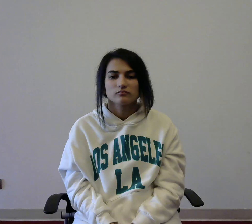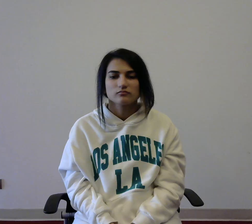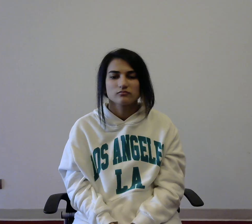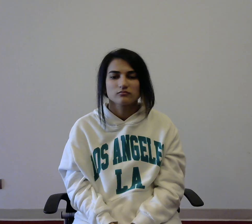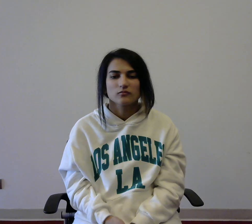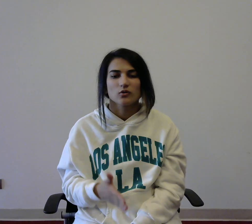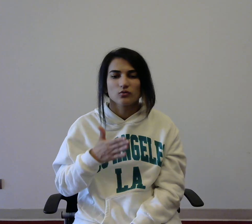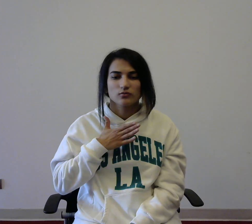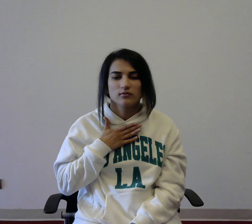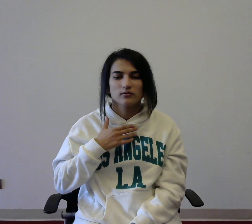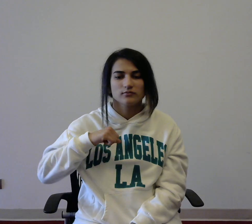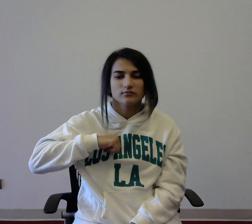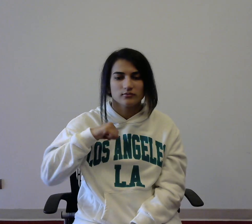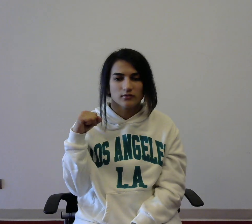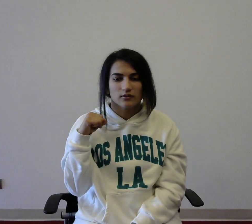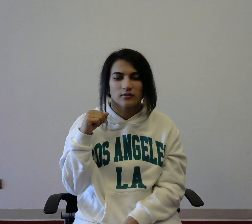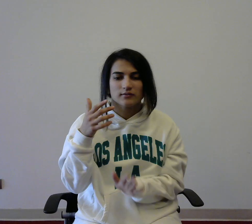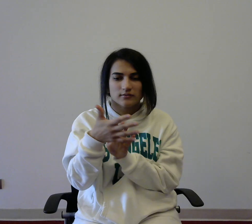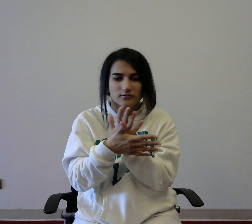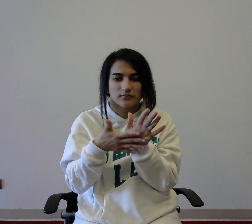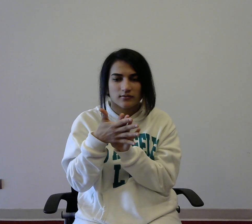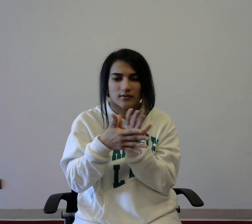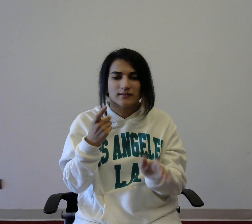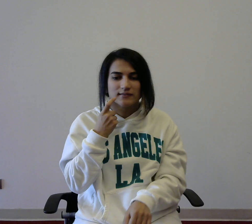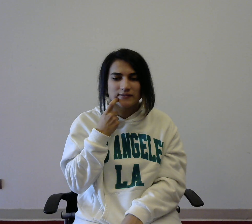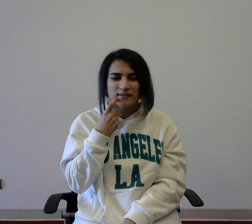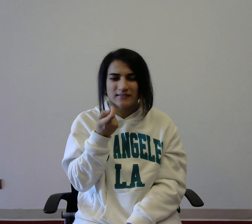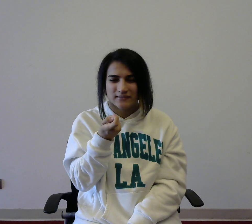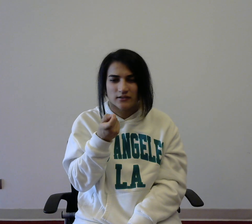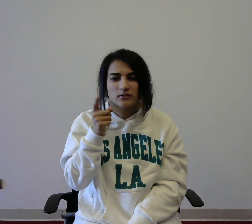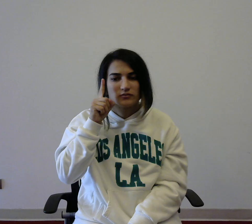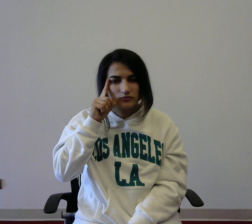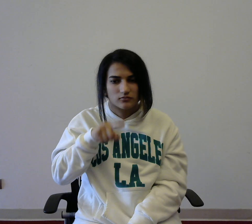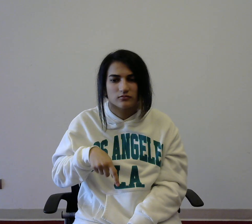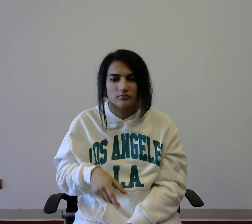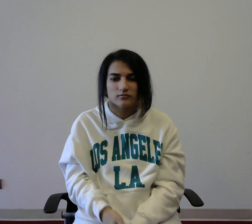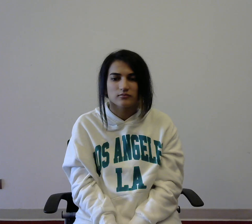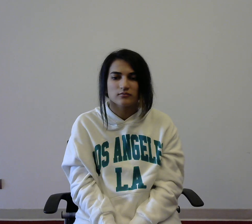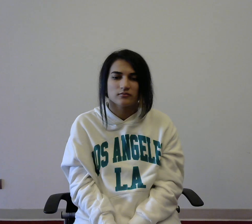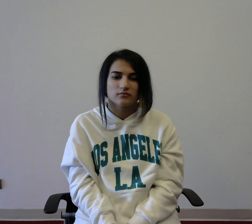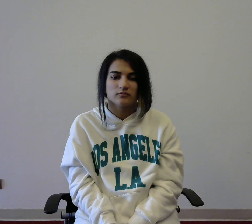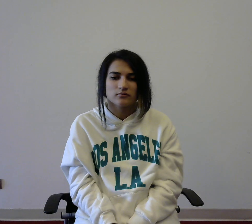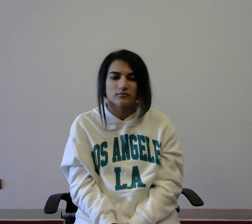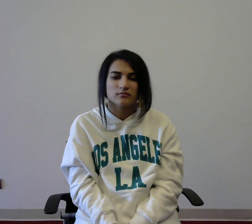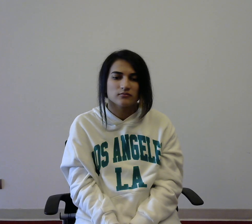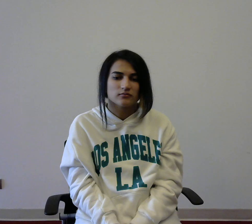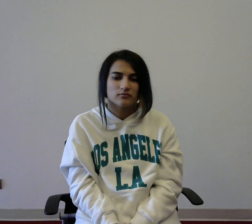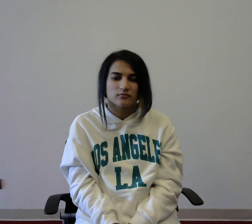Mənim dostum jest dilini azca bilir